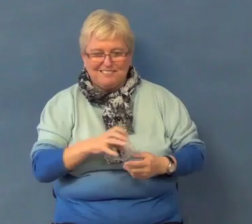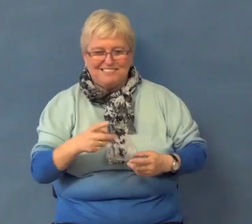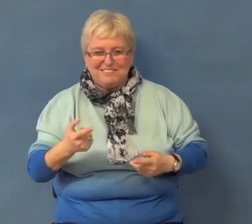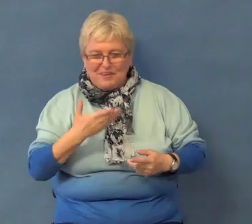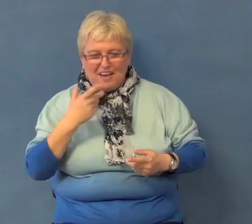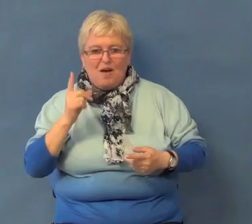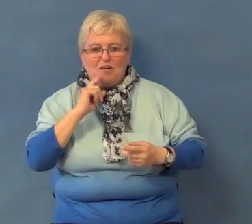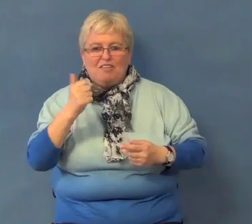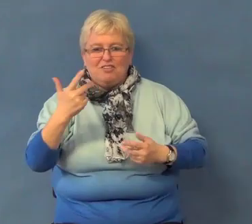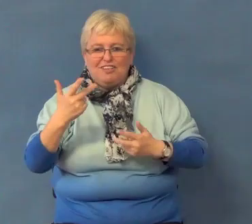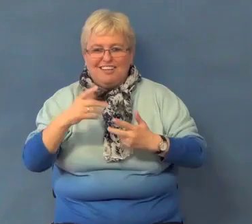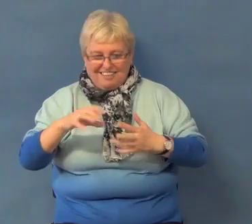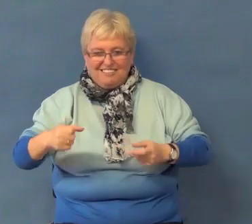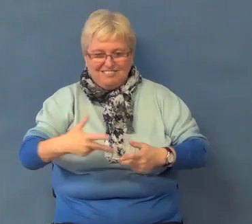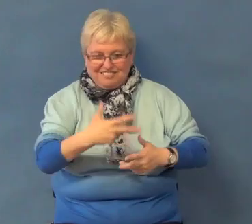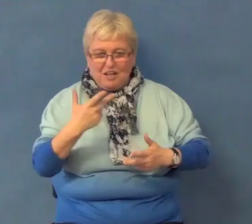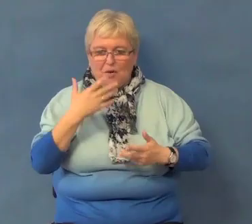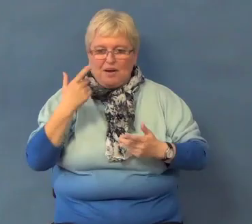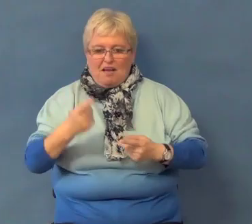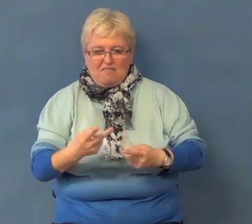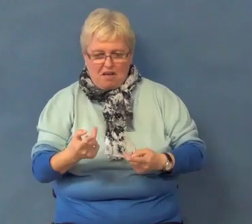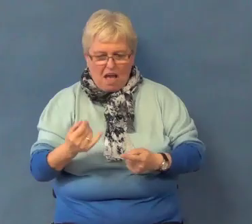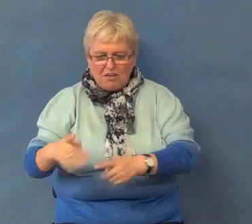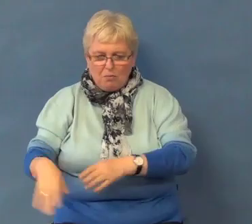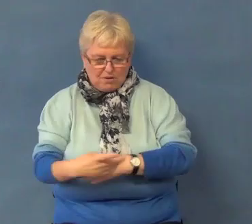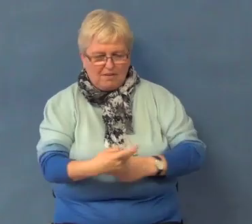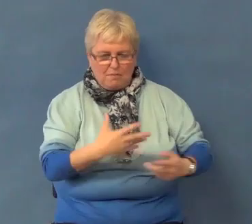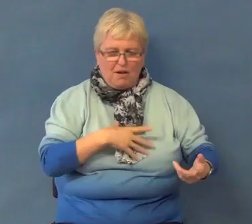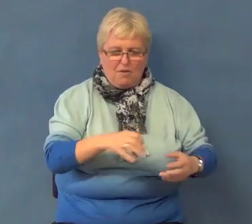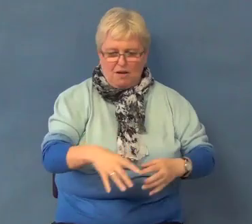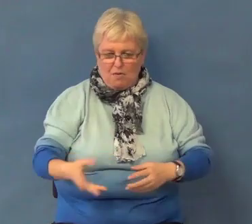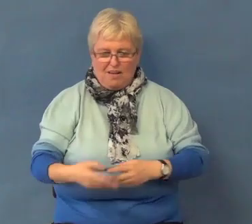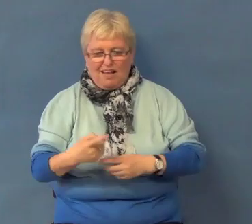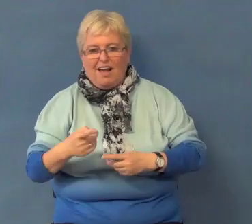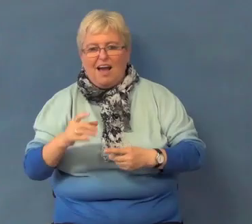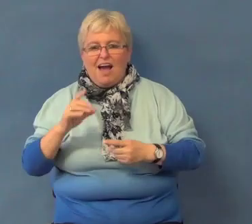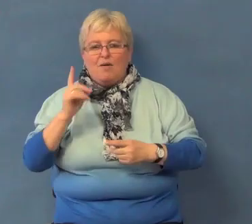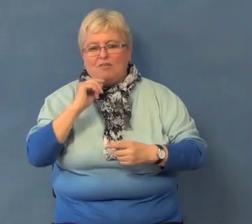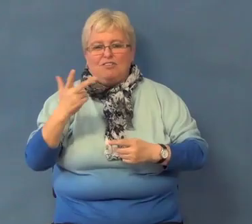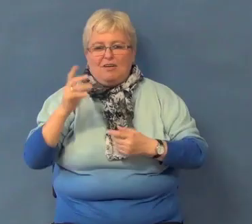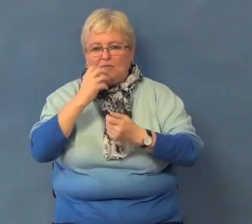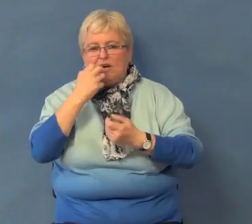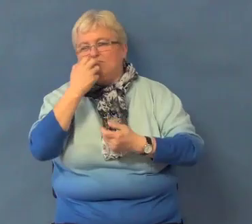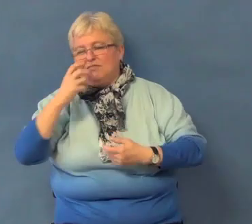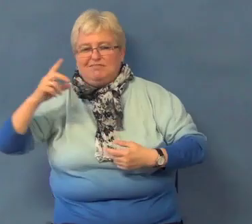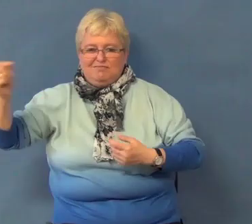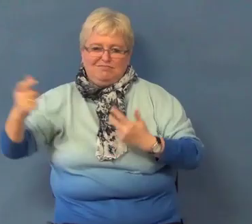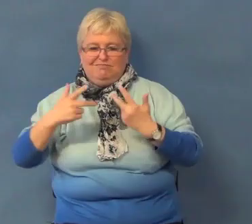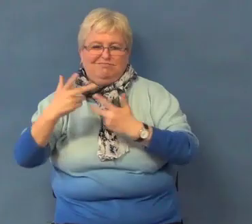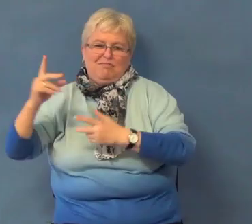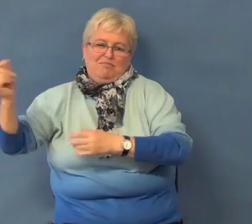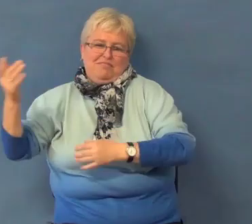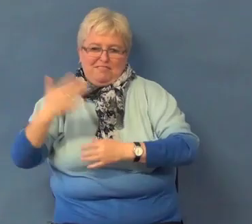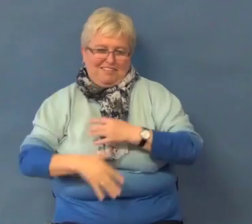Trzech chłopaków, wiesz których, przechodziło... tu jeden kosz jest pusty, a drugi pełny, a oni idą jedząc gruszki, przeszli i koniec, poszli po prostu.